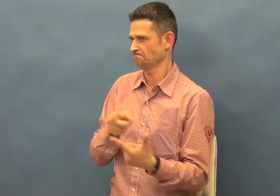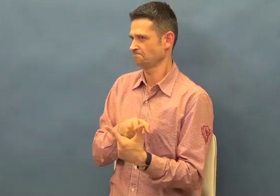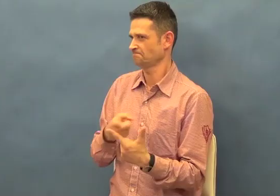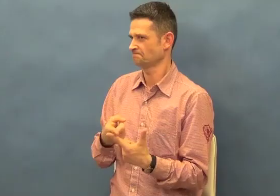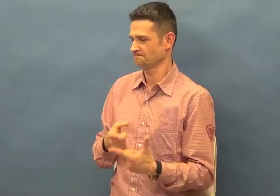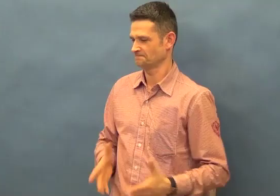Albo-albo.